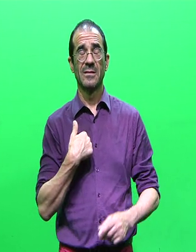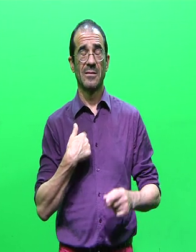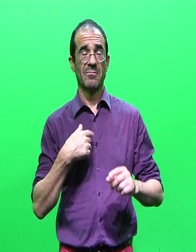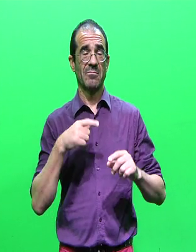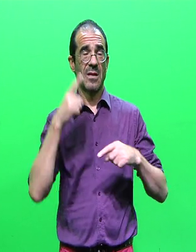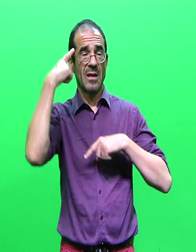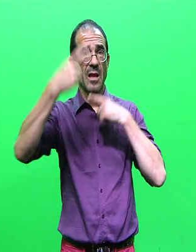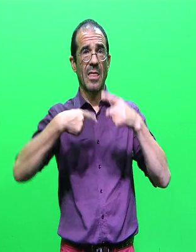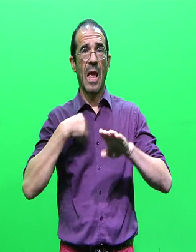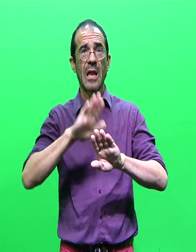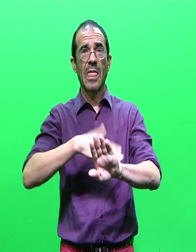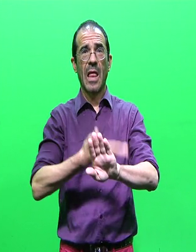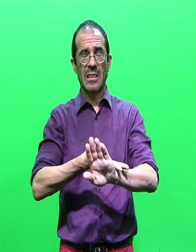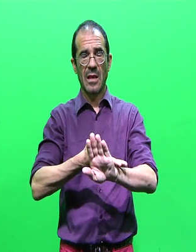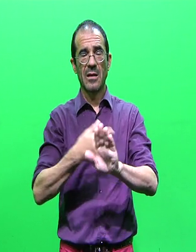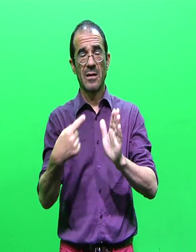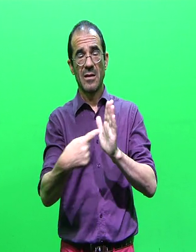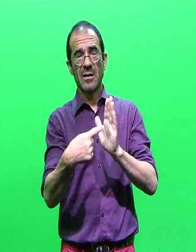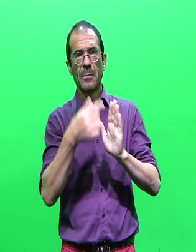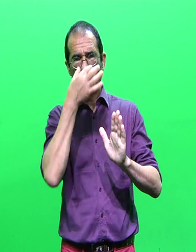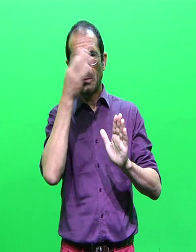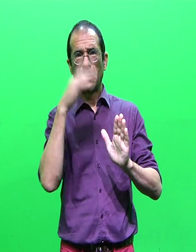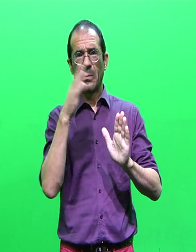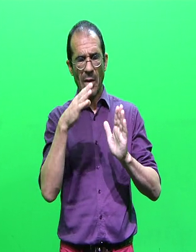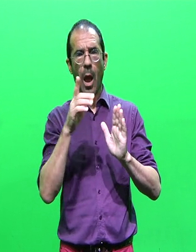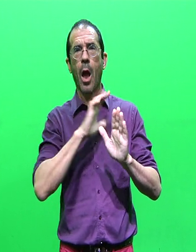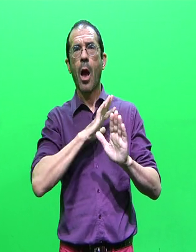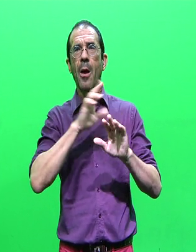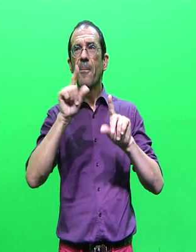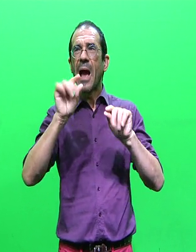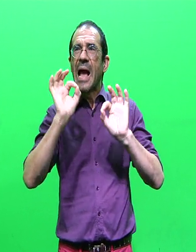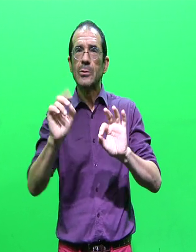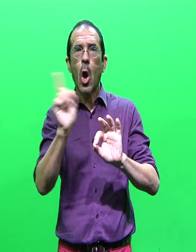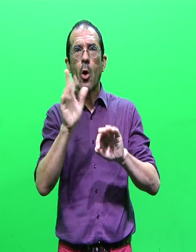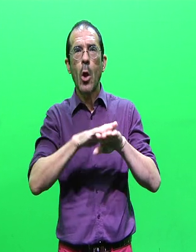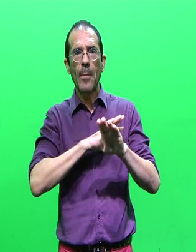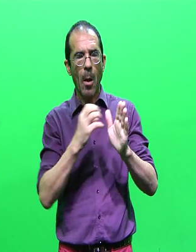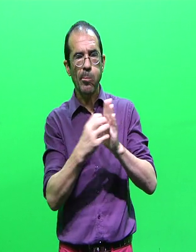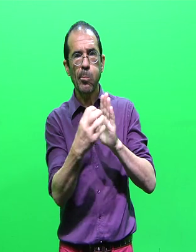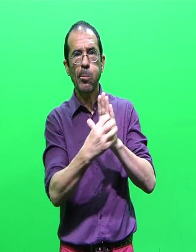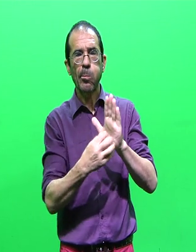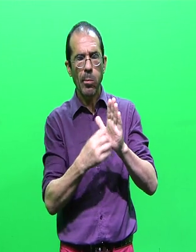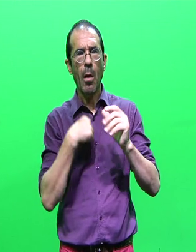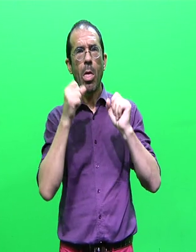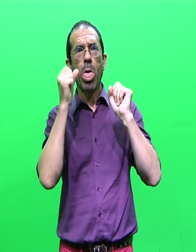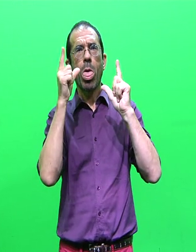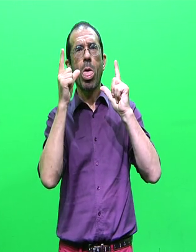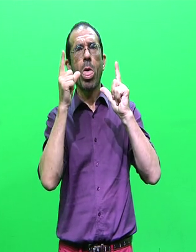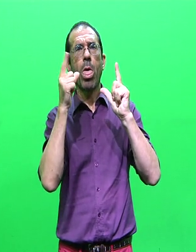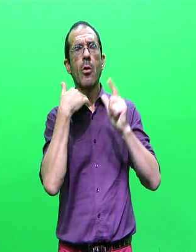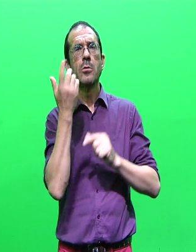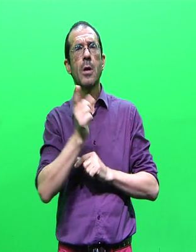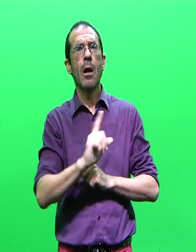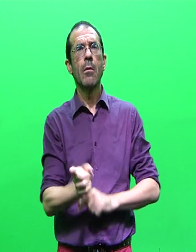Cada dia em fan molta pudor els mitjons, però vaig veure que no era culpa dels meus peus, sinó que tenia unes butllofes, no ho sabia.